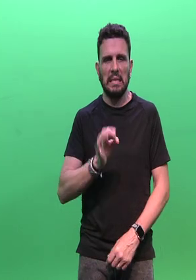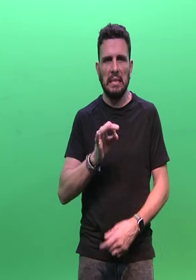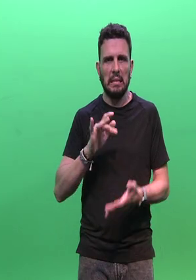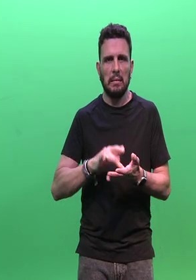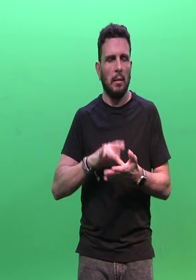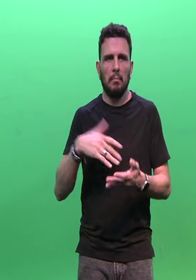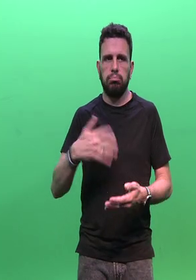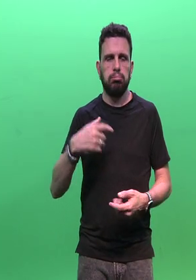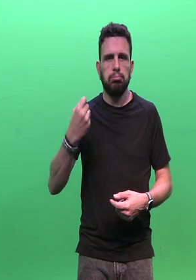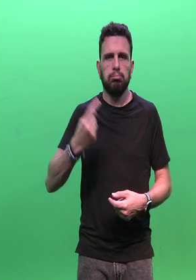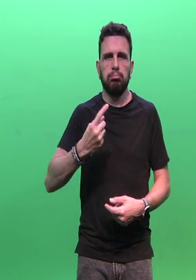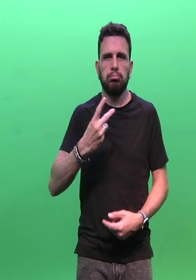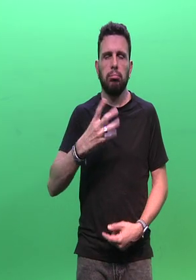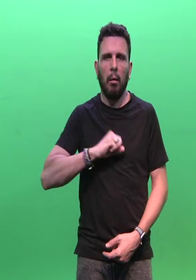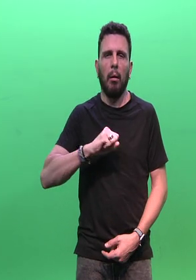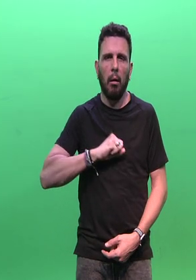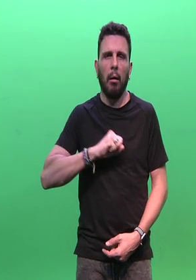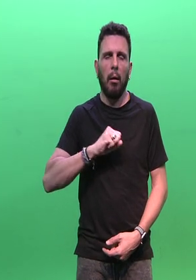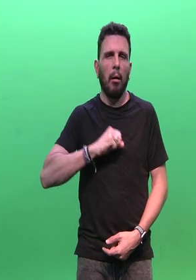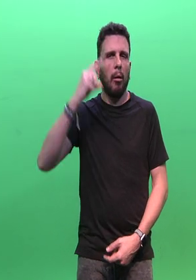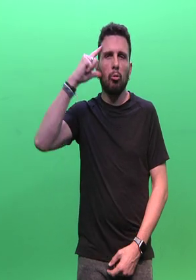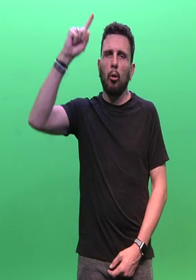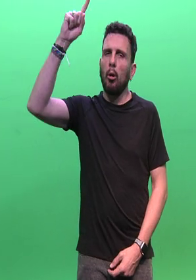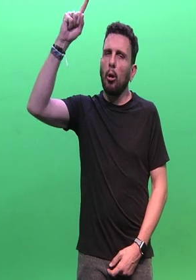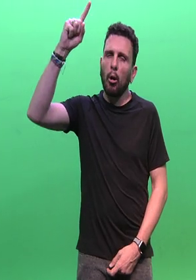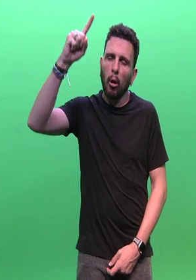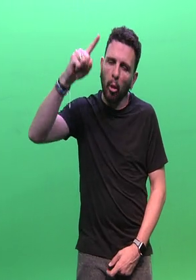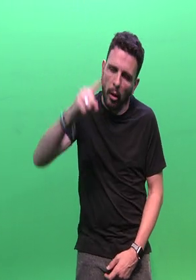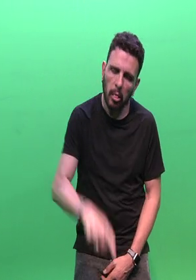Sí, tinc tos moltes vegades i durant tot el dia.